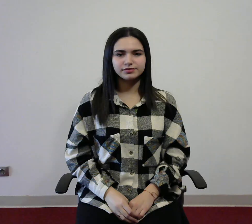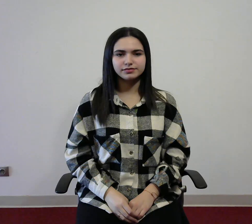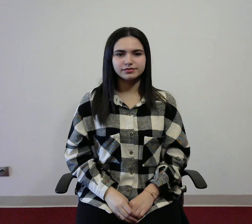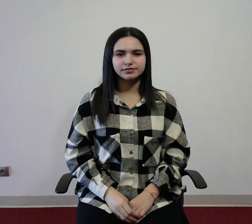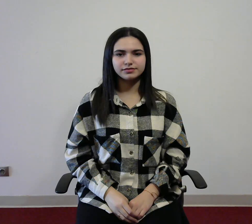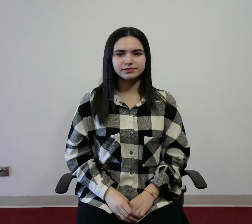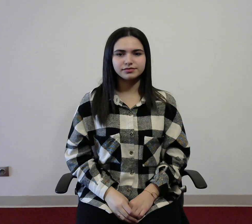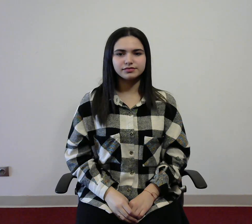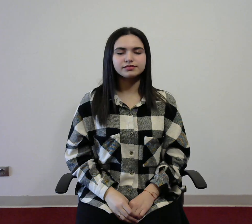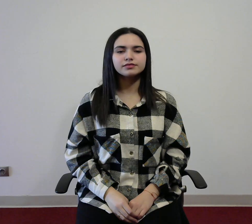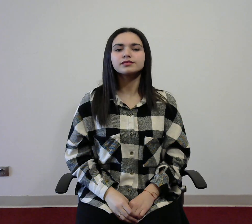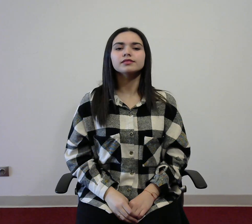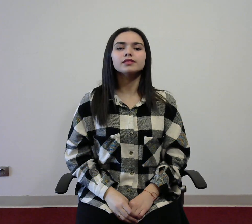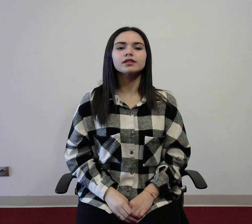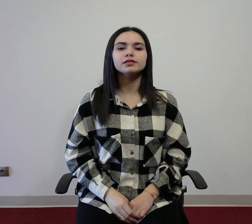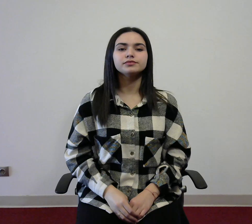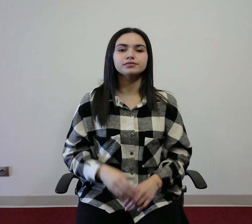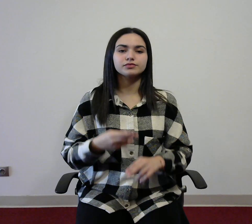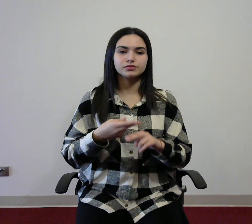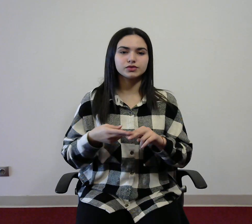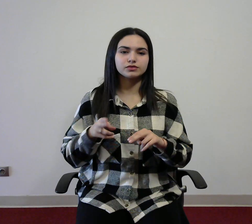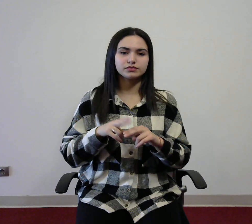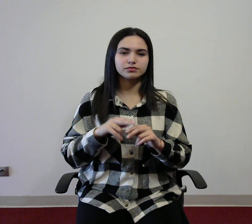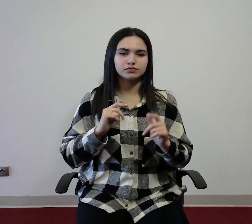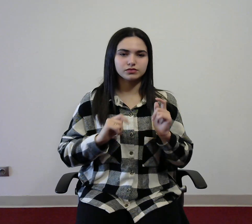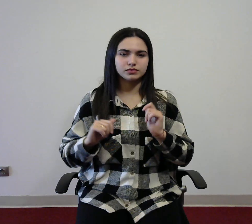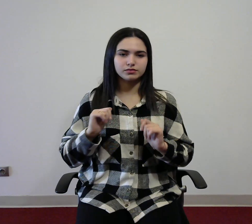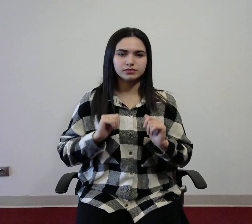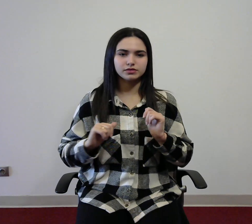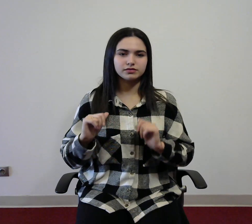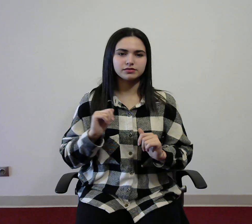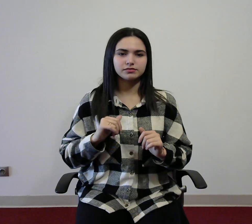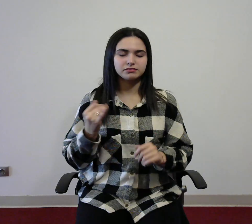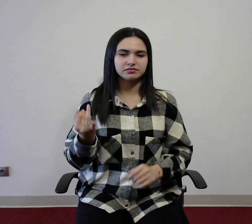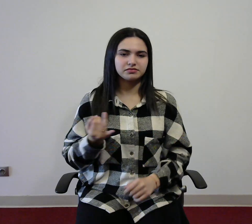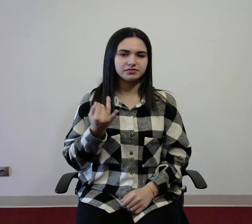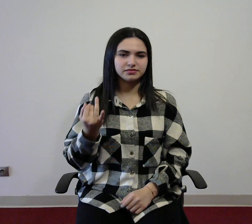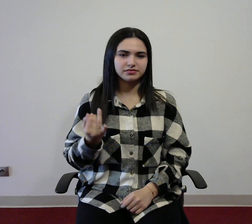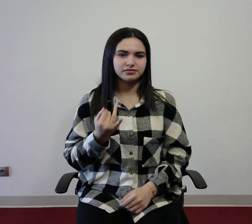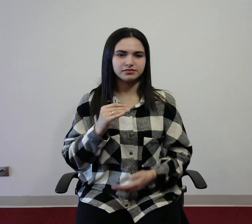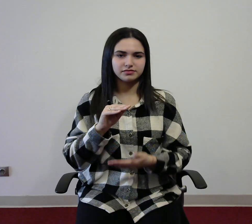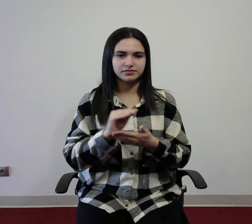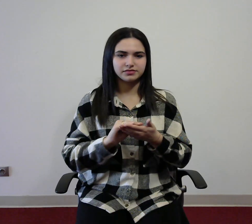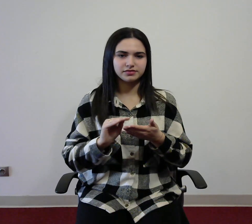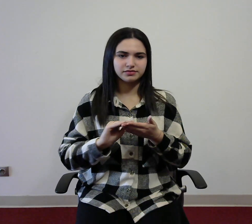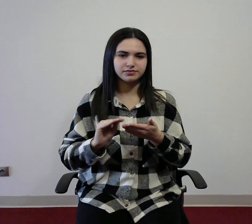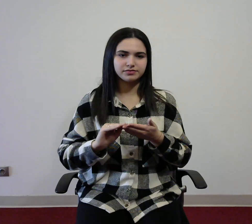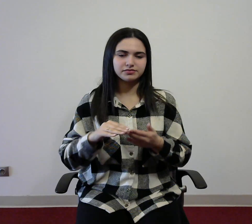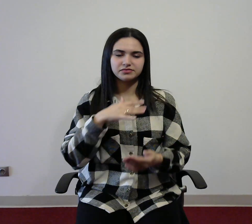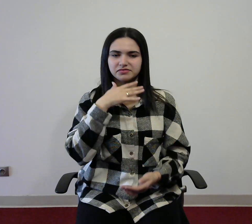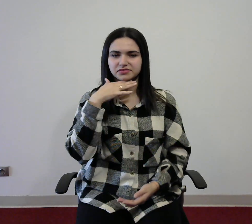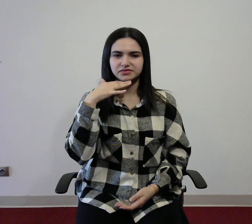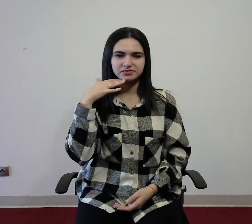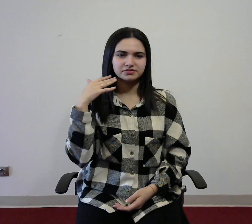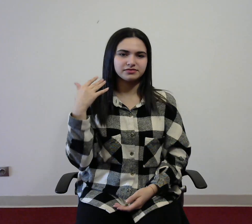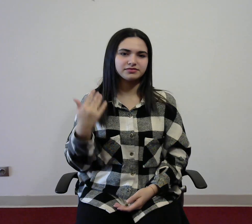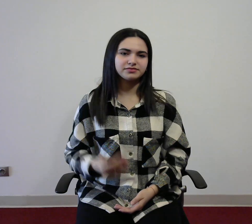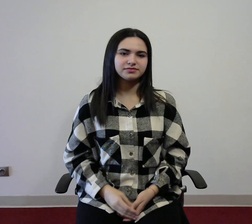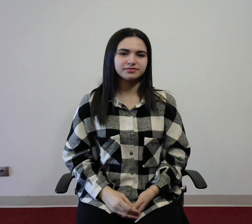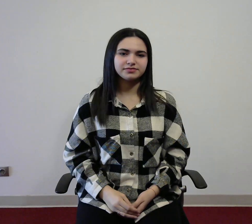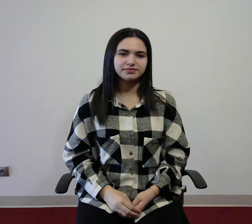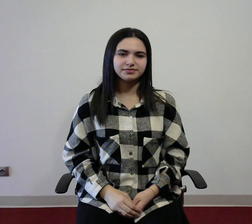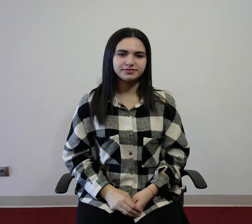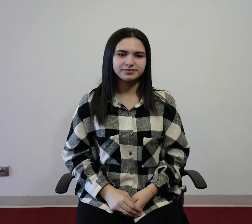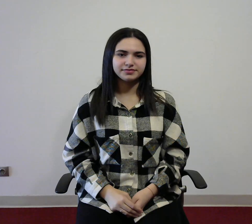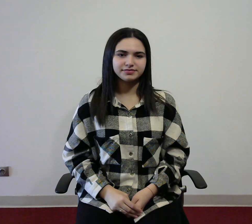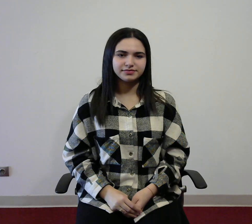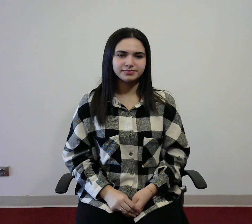Bu müəllimin maraqlı yazıları çoxdur